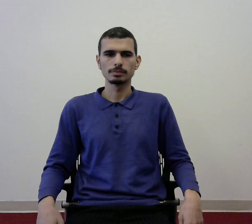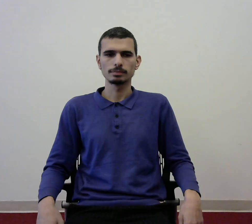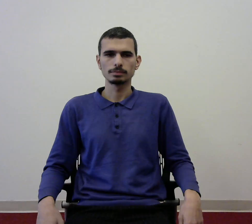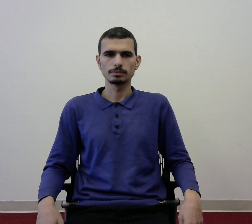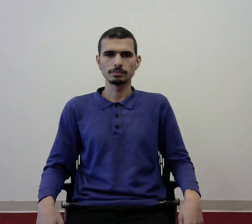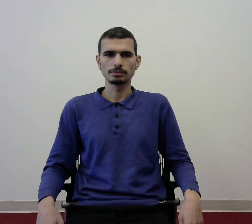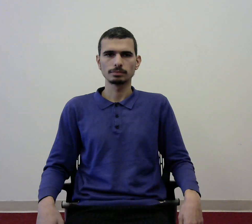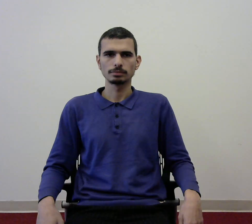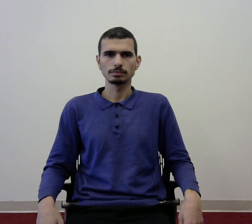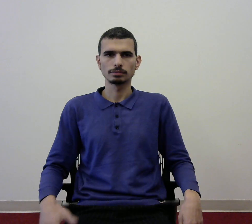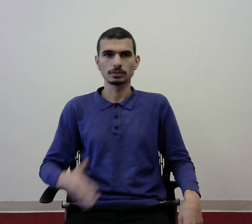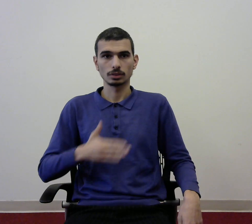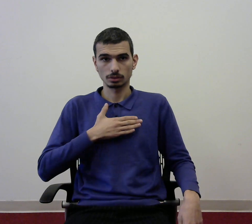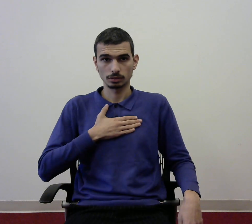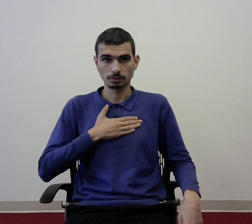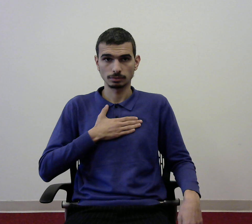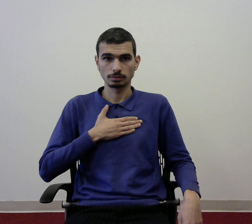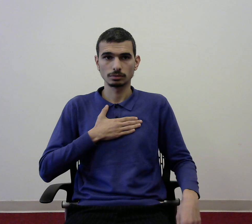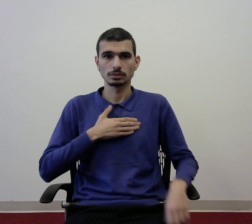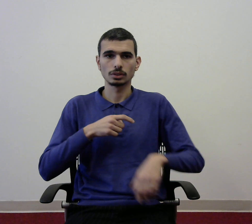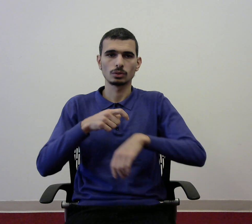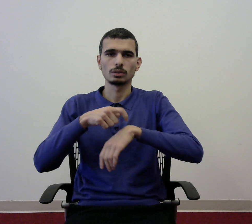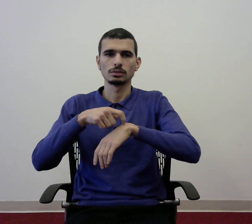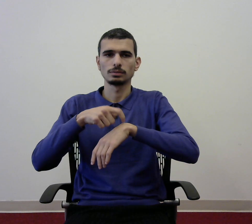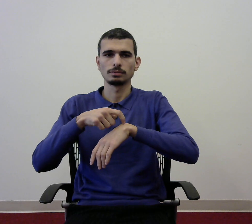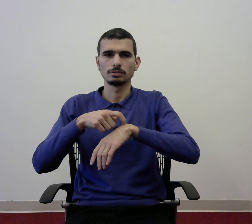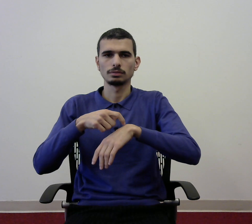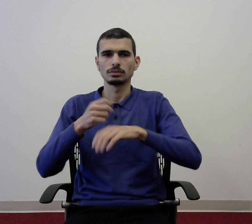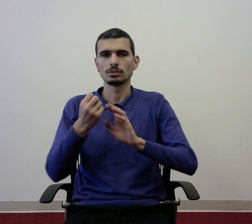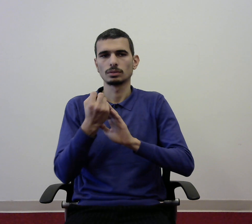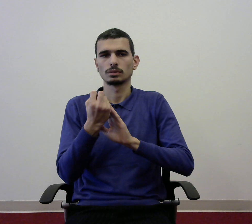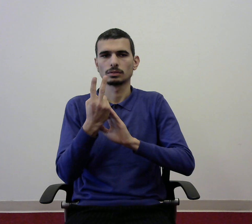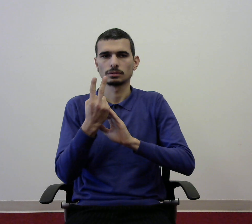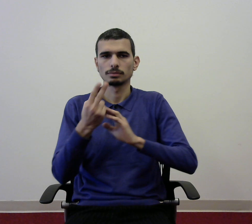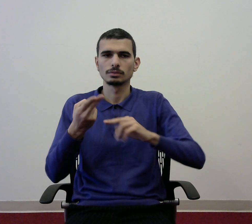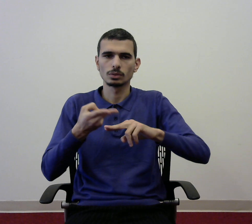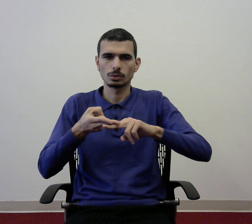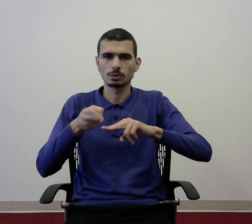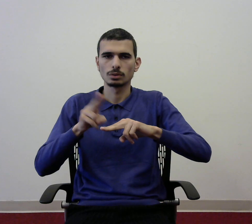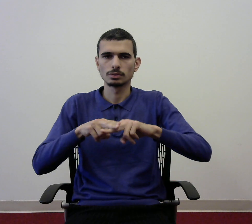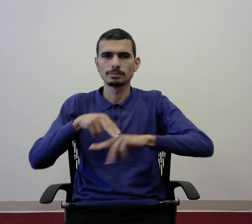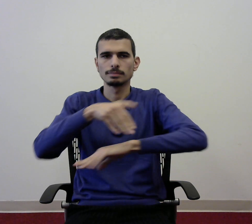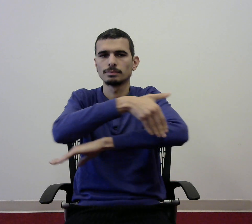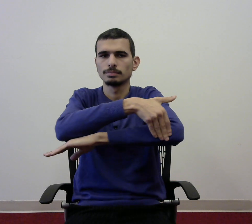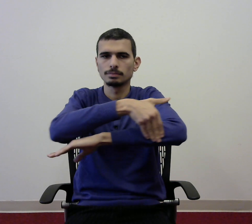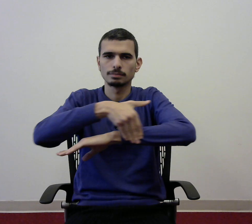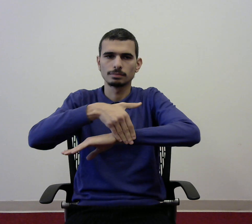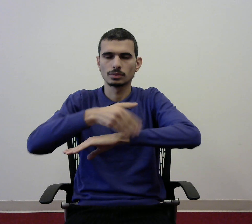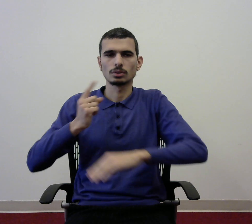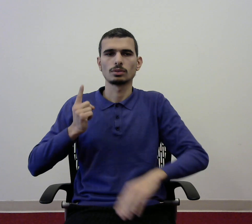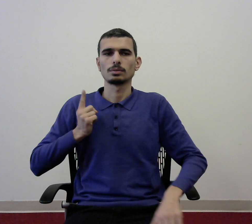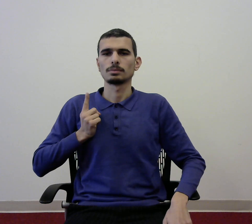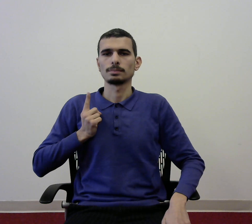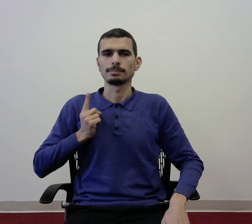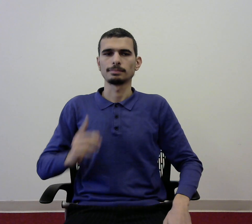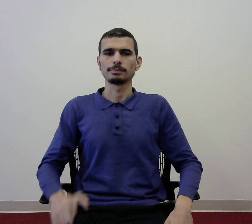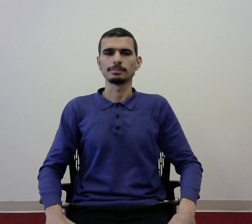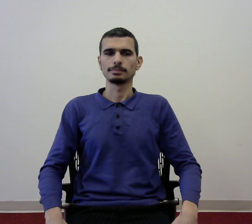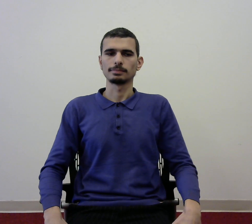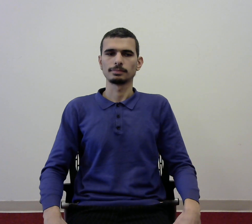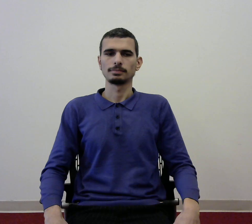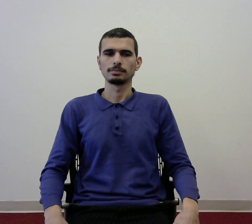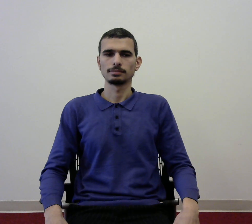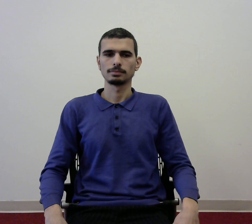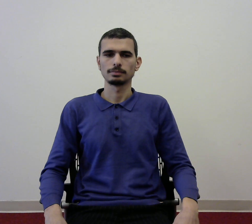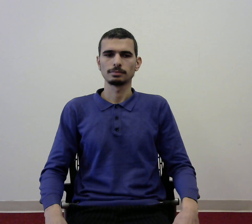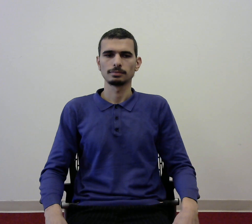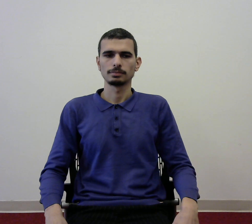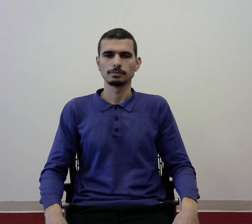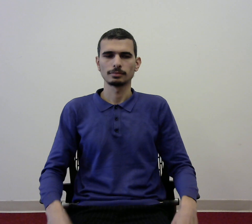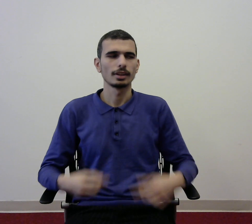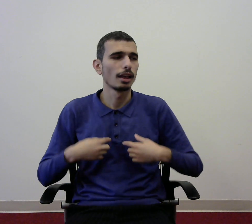Mən saat 12-də bu ünvanda olmalıyam